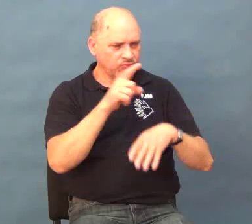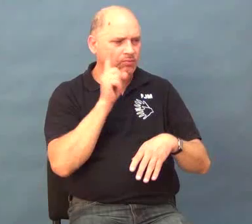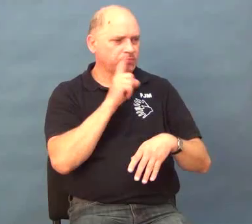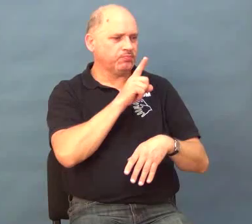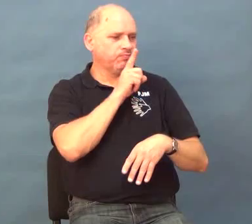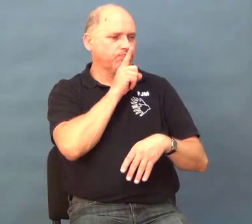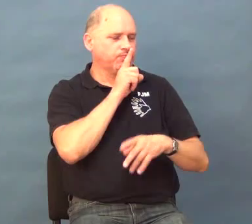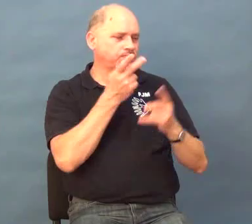Chłopak jest cicho.